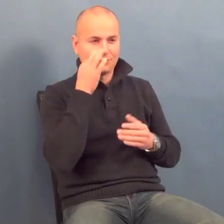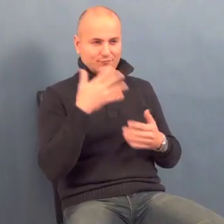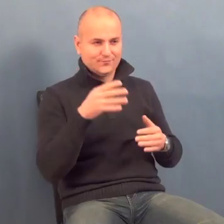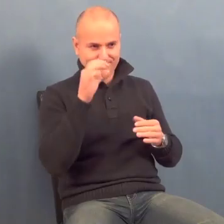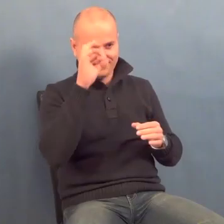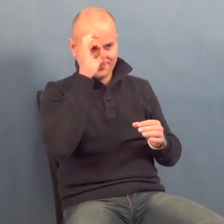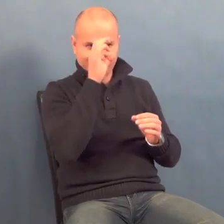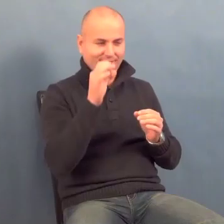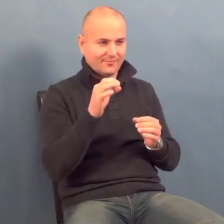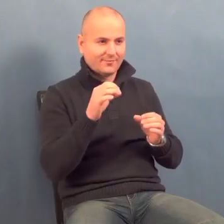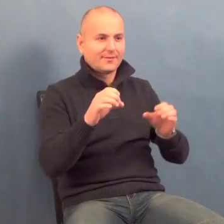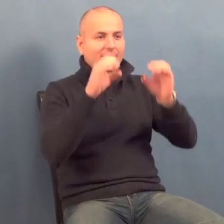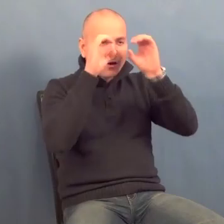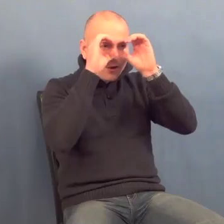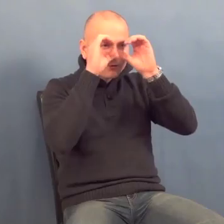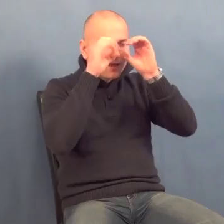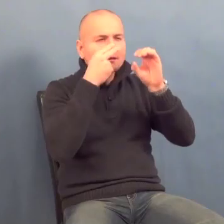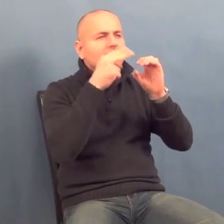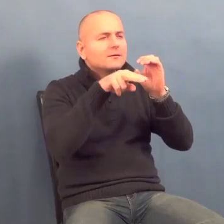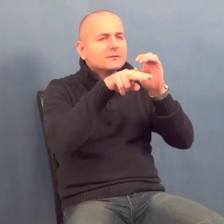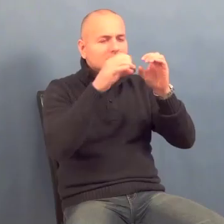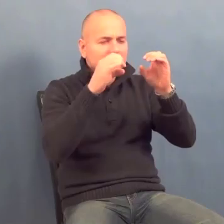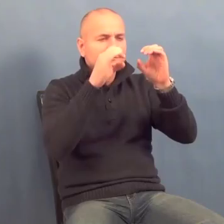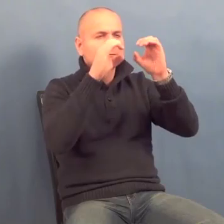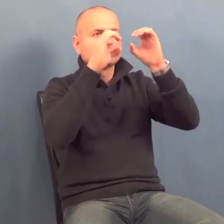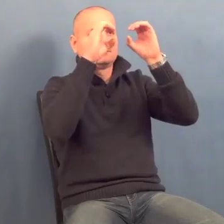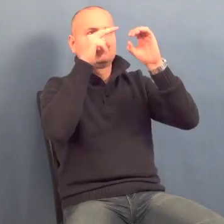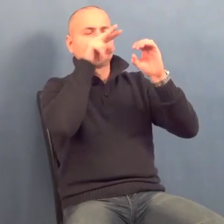Ma lornetkę, powoli podnosi ją do oczu i patrzy przez nią na wprost.